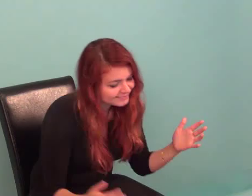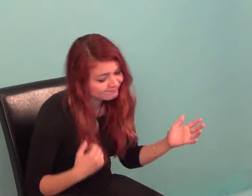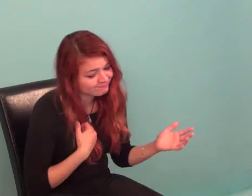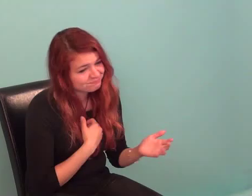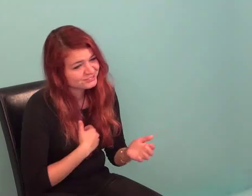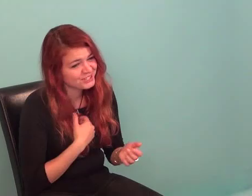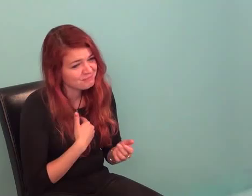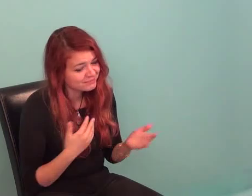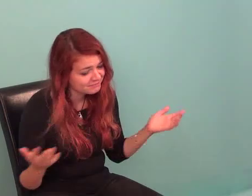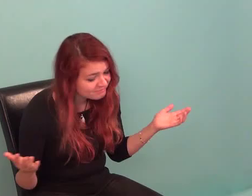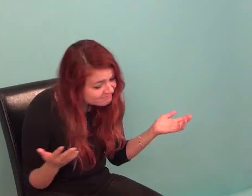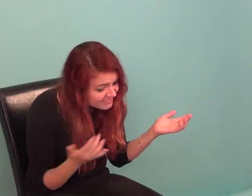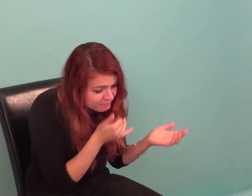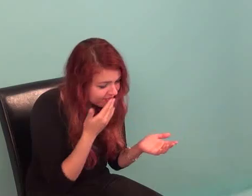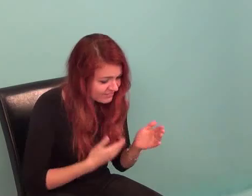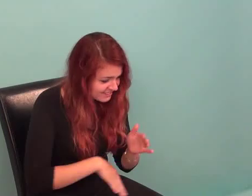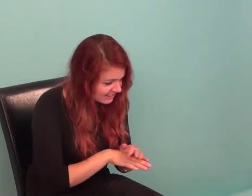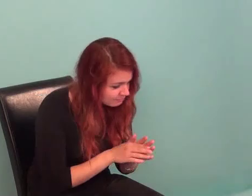Przykro mi, nie mam wyjścia.